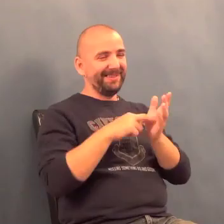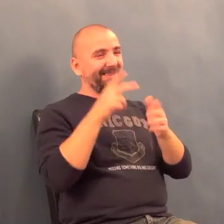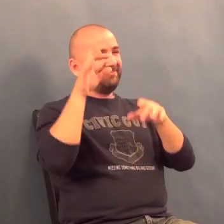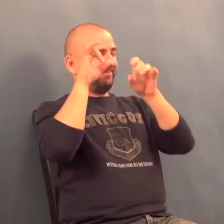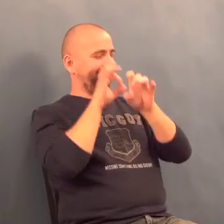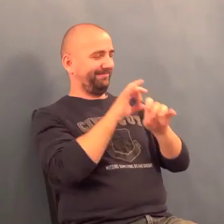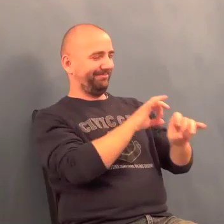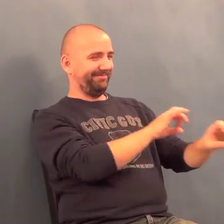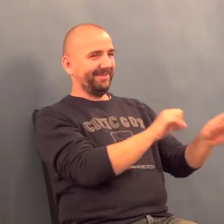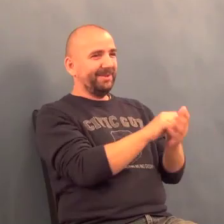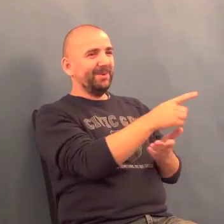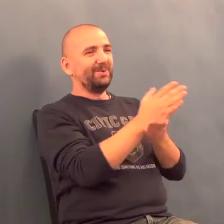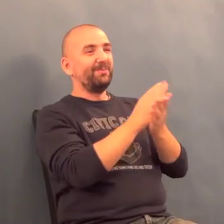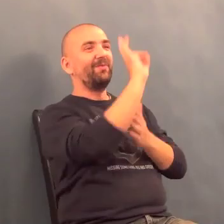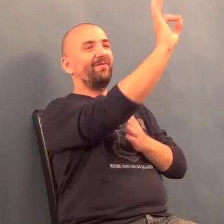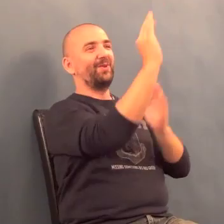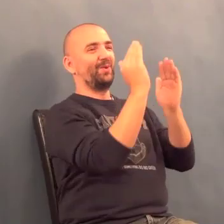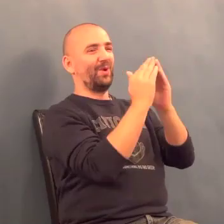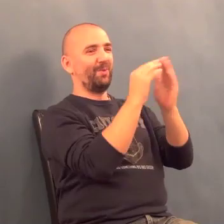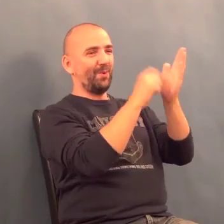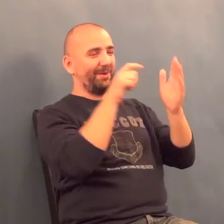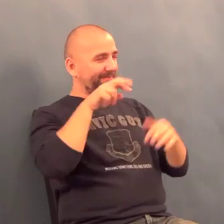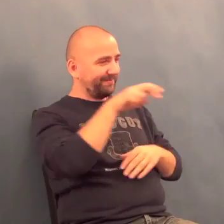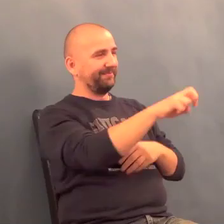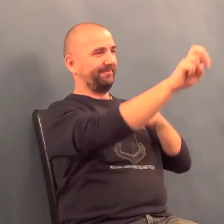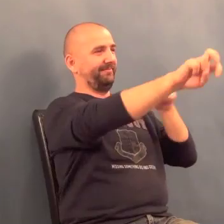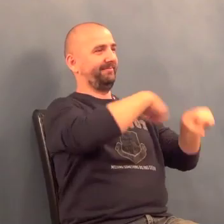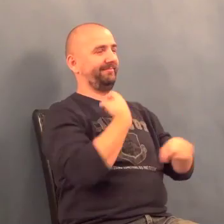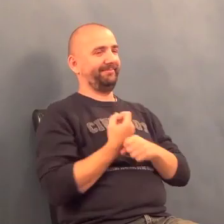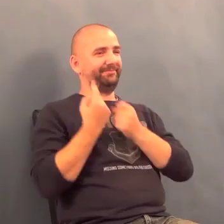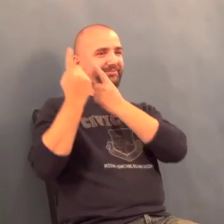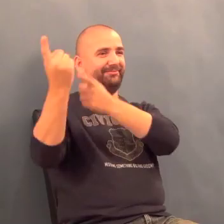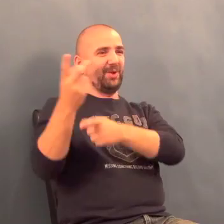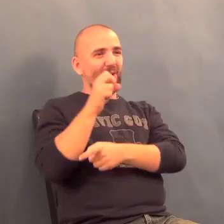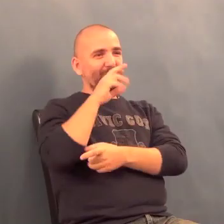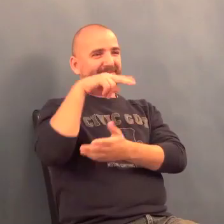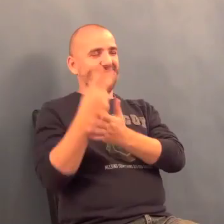Zbiegł do schodach i pobiegł do służbowego domu, tam, gdzie przebywała kura. Tam kot został schwytany i wyrzucony, wylądował na koszach na śmieci.